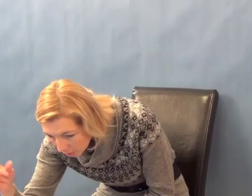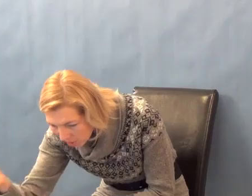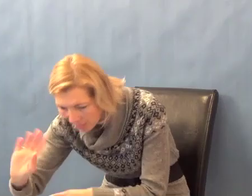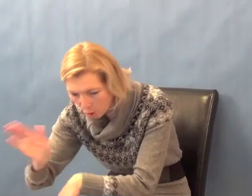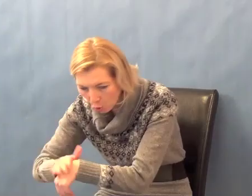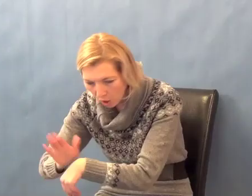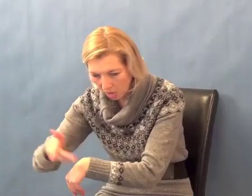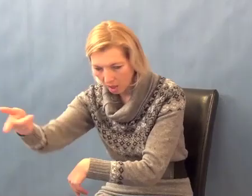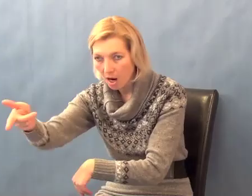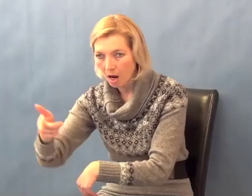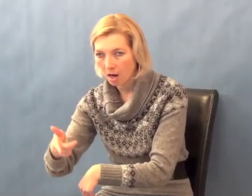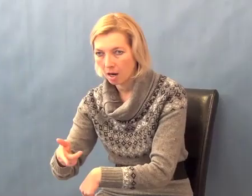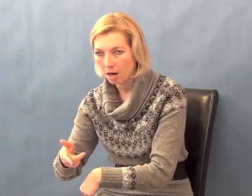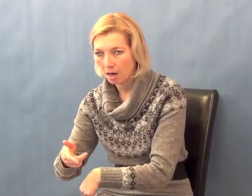Czwartek nie, masz kolegę.